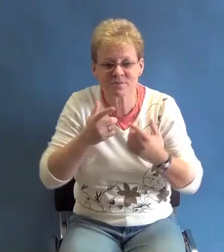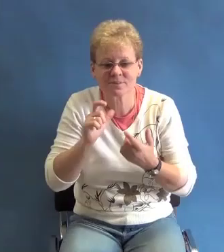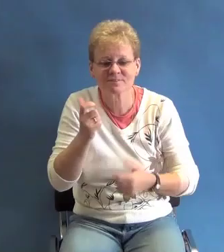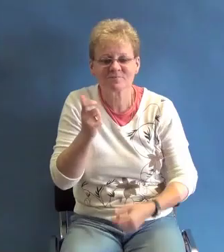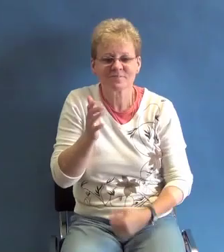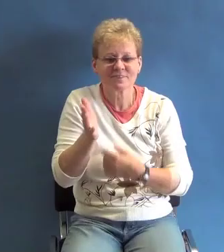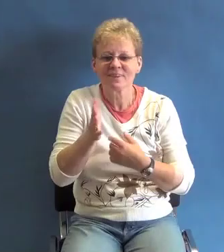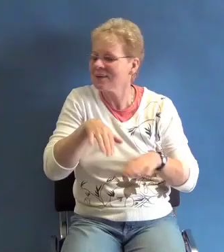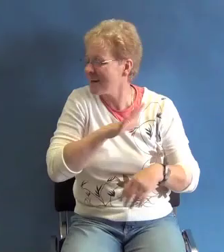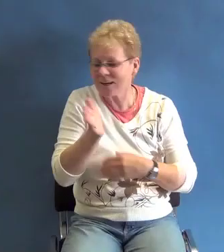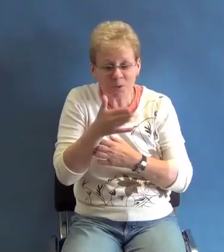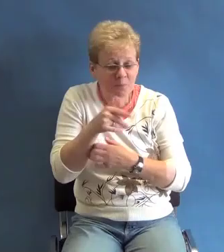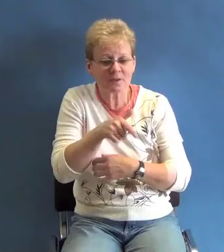Jak rybka się zdenerwowała?